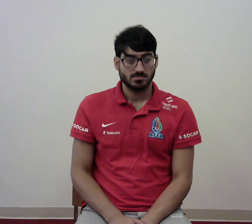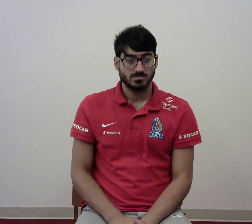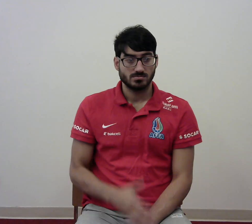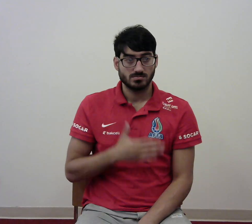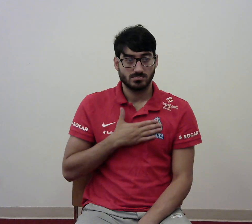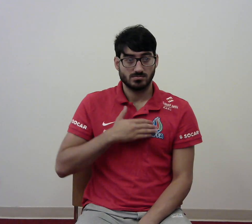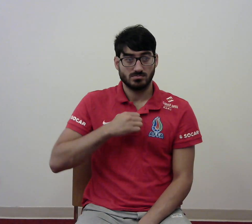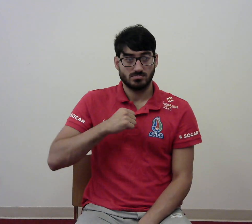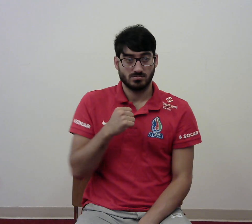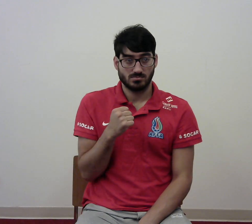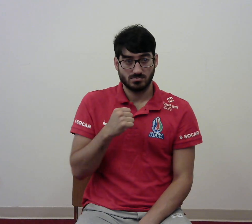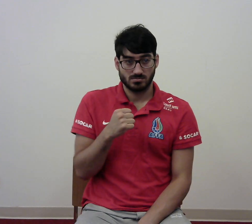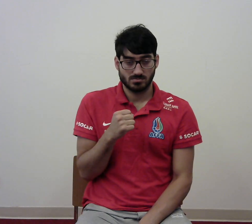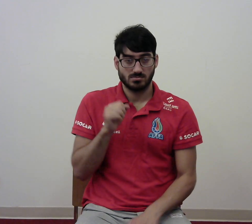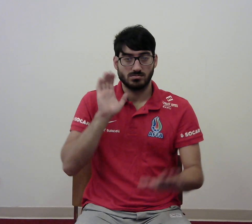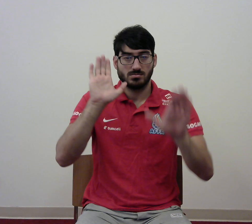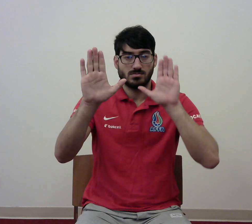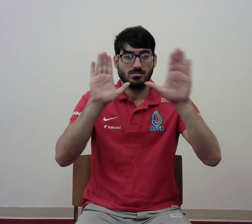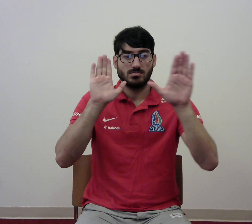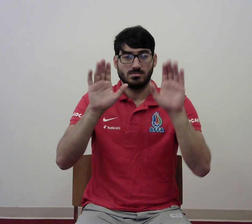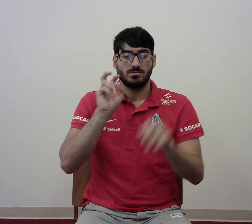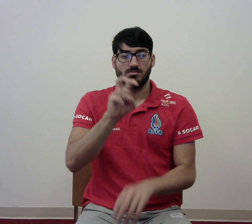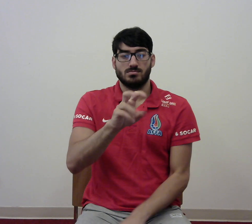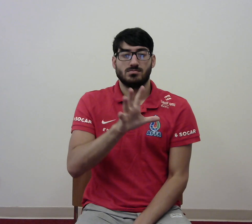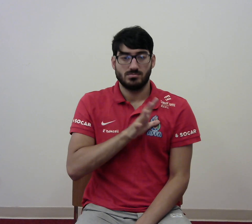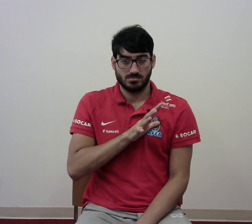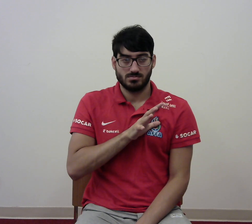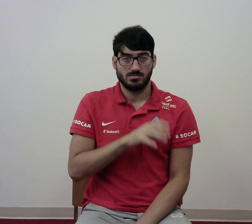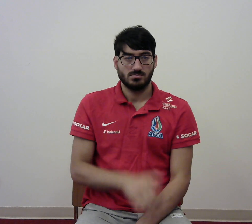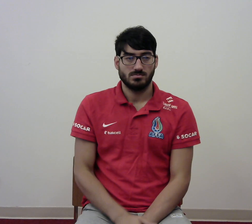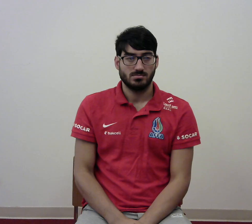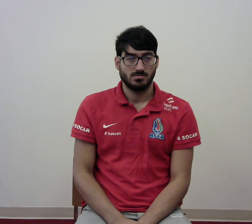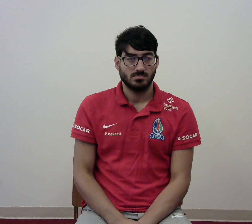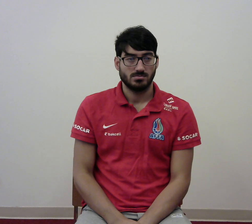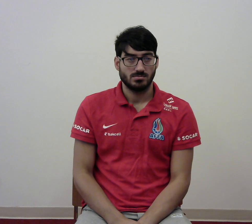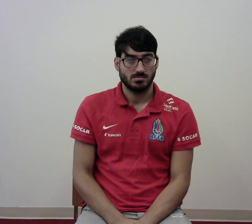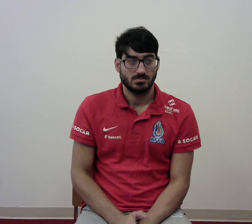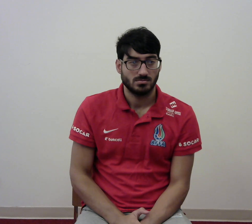Mənim dostumla sərgiyə getmişdim